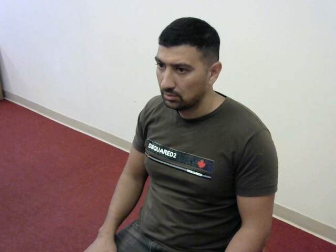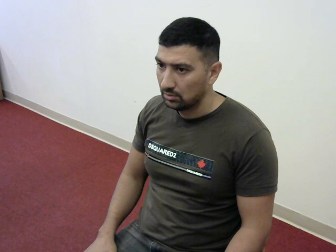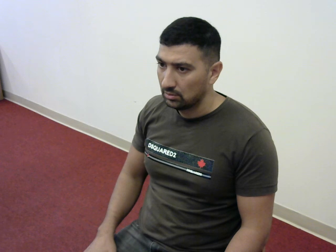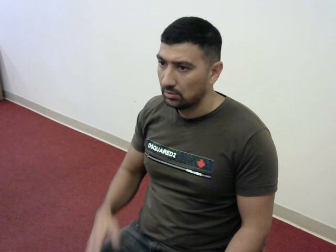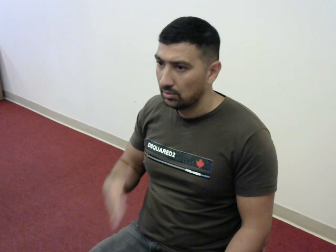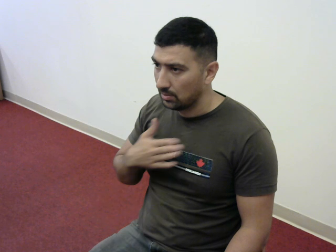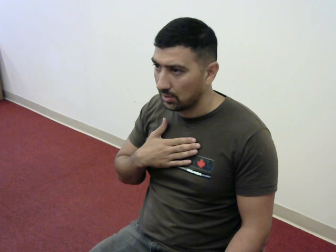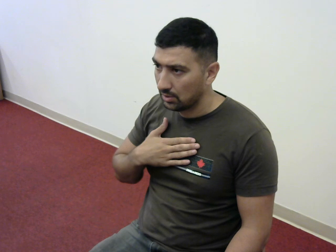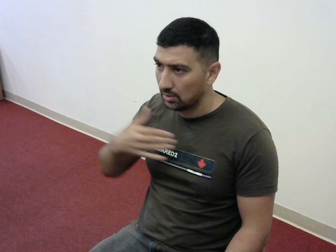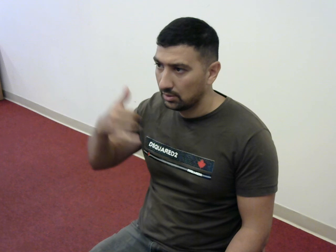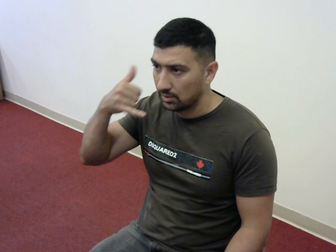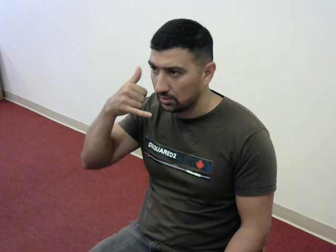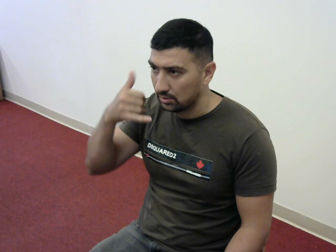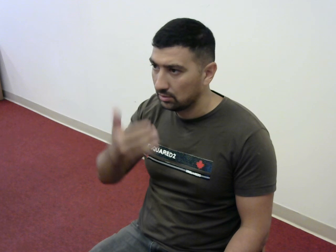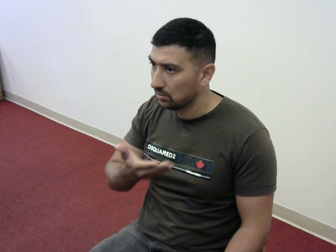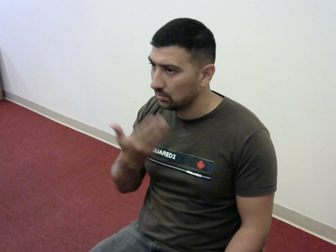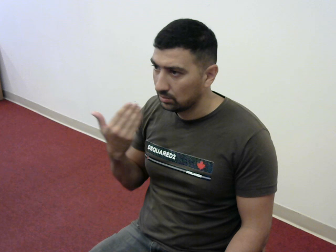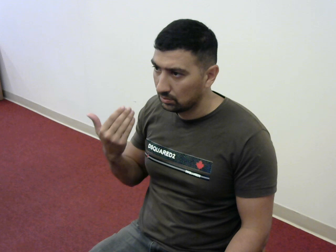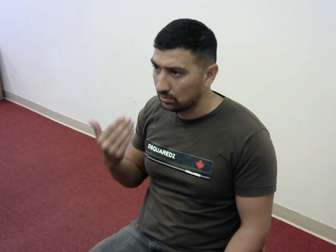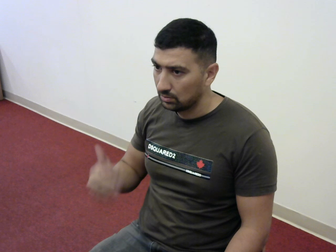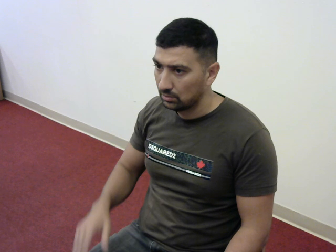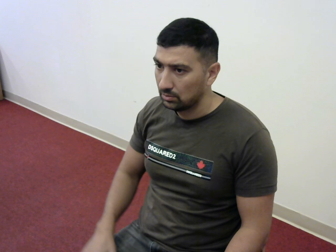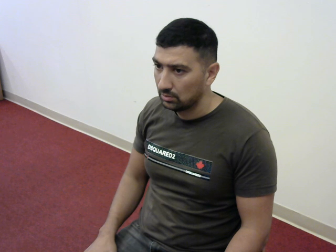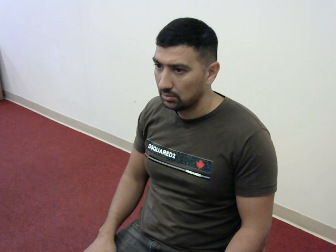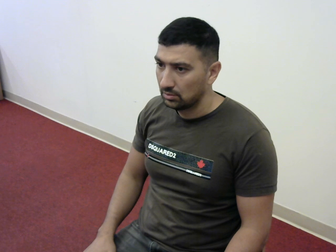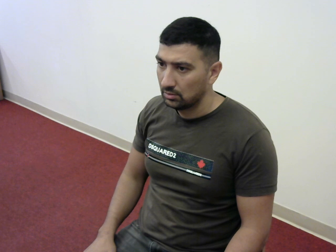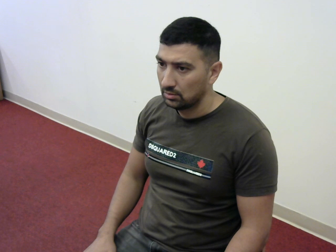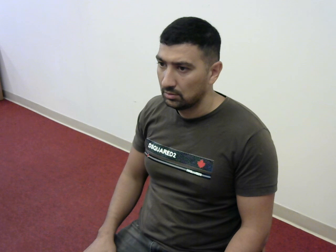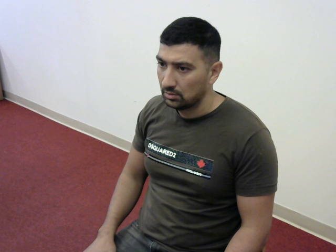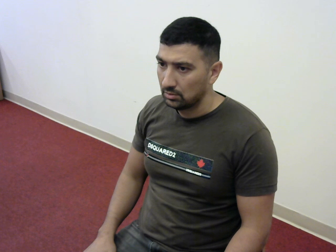Mənim telefonum yoxdur